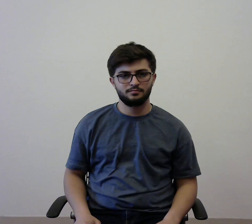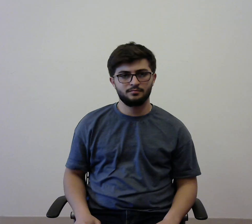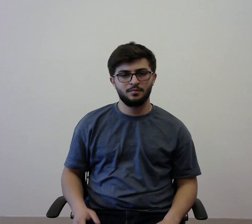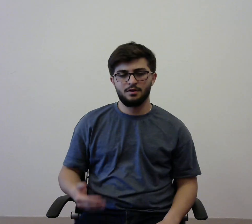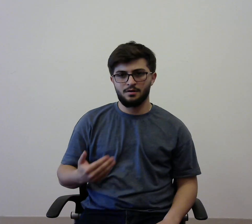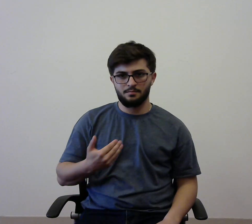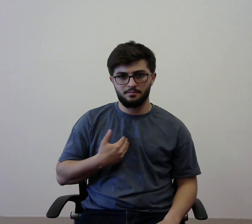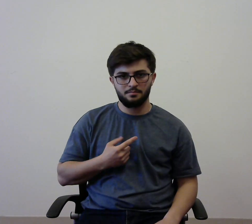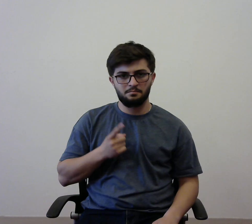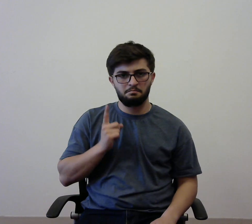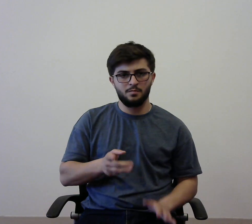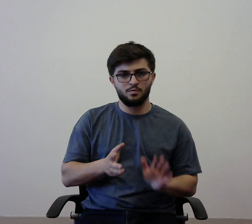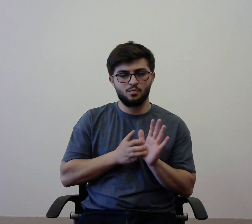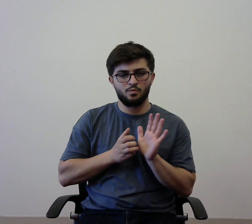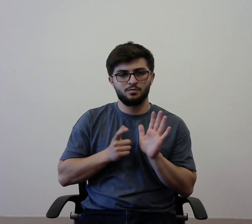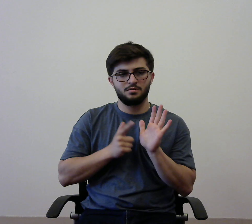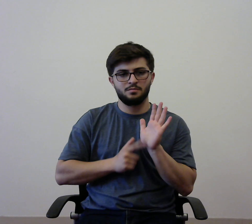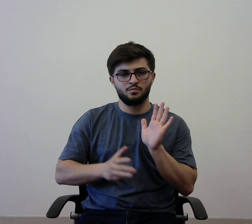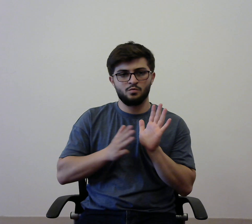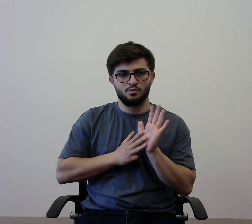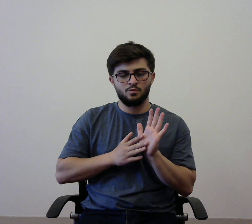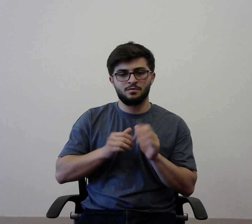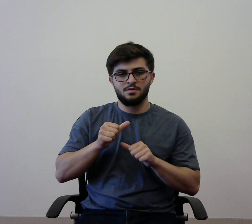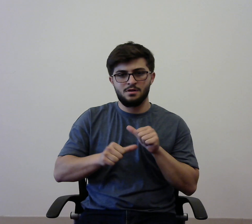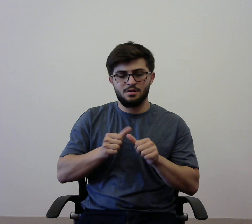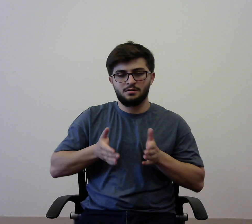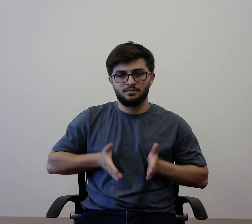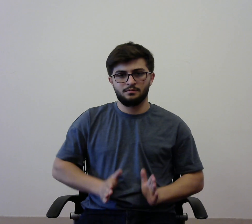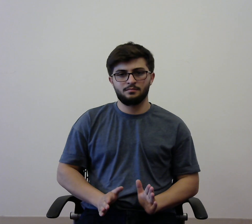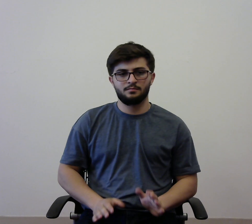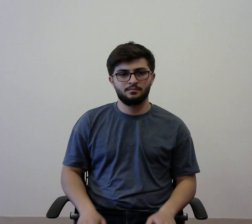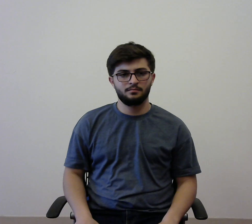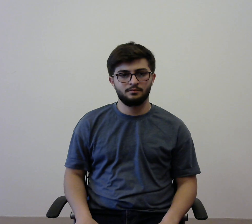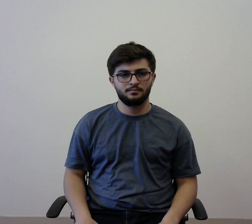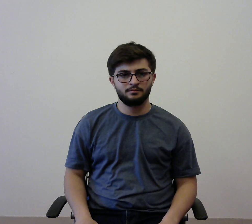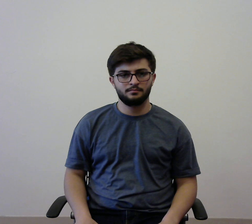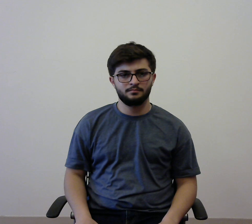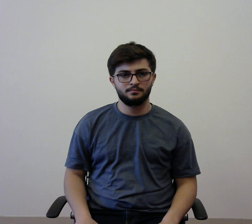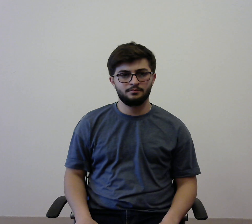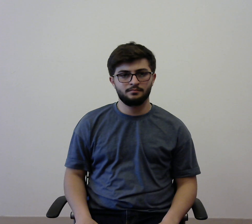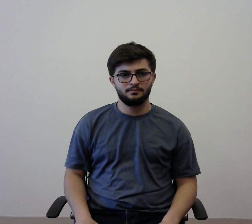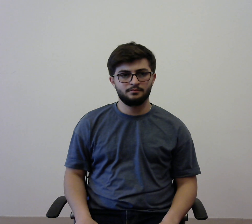Mən 1979-cu ildə anadan olmuşam